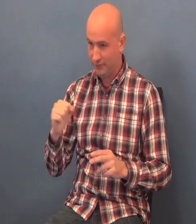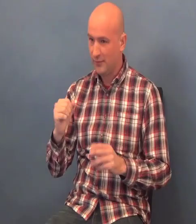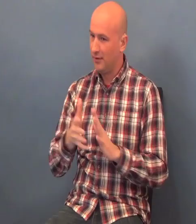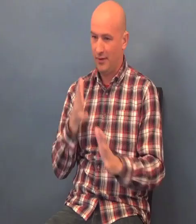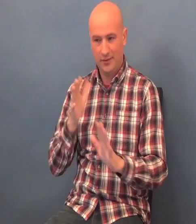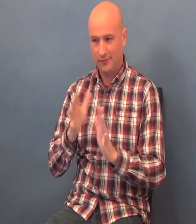Nie zmienisz zdania?